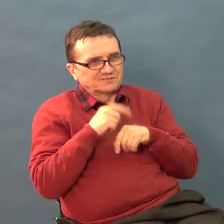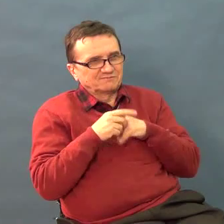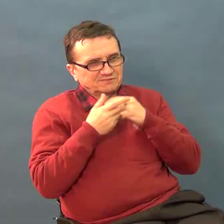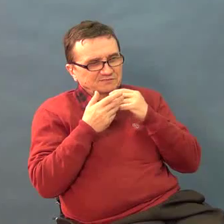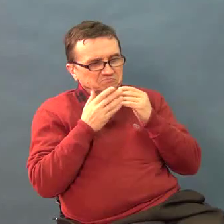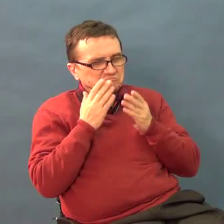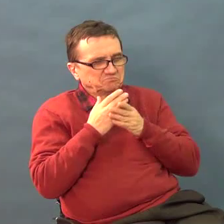Już wszyscy się rozeszli.